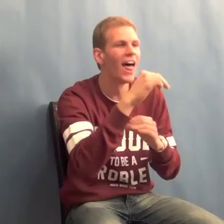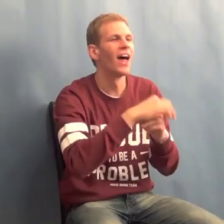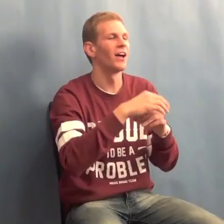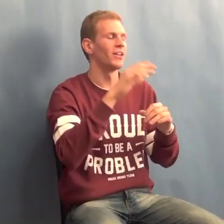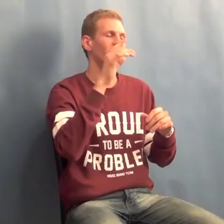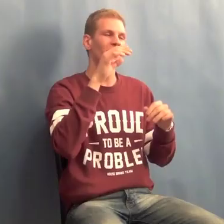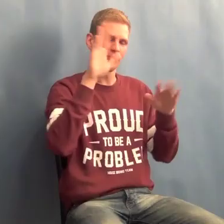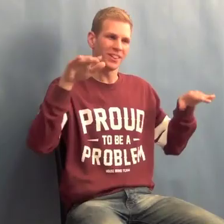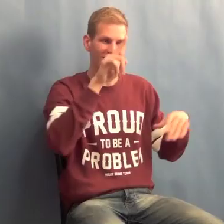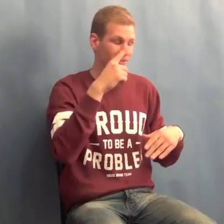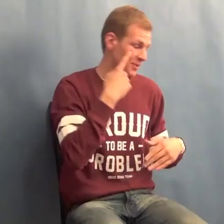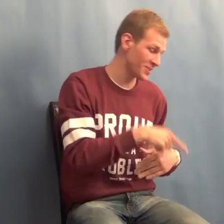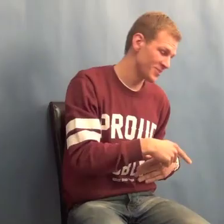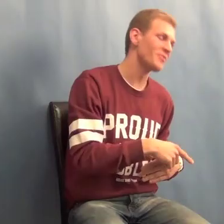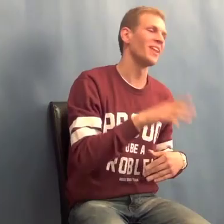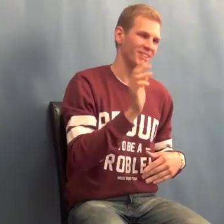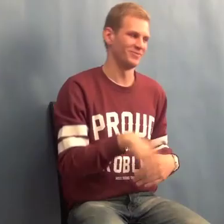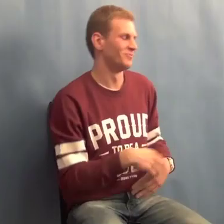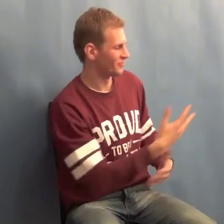Akurat ptak z góry zauważył co kot robi.